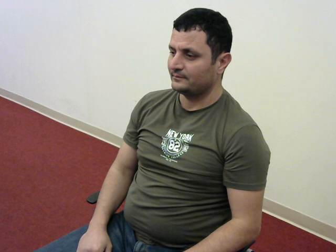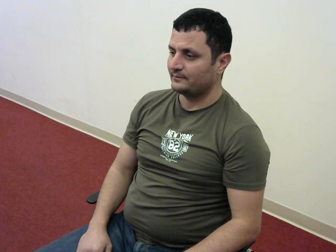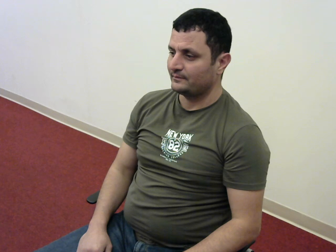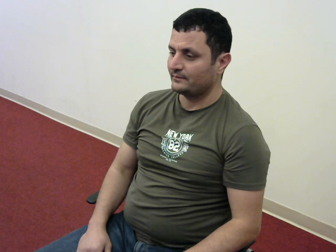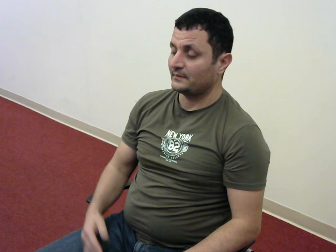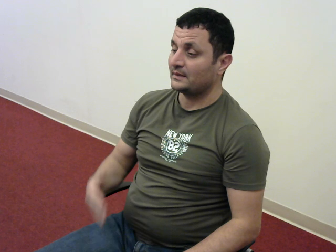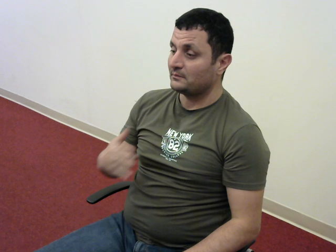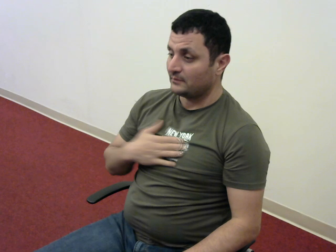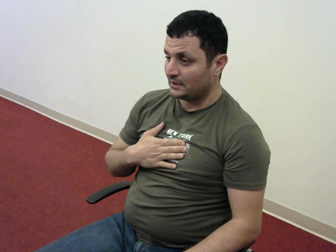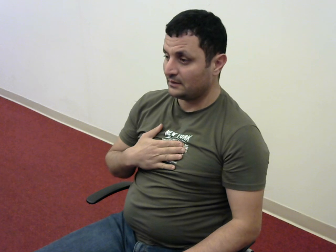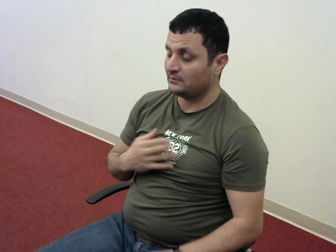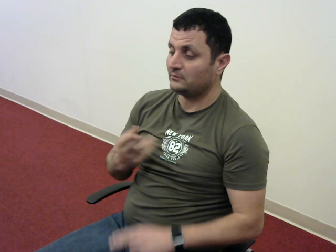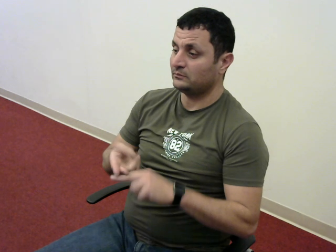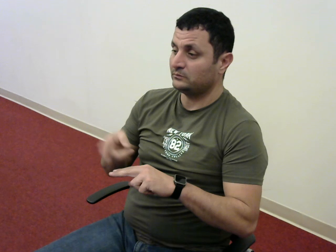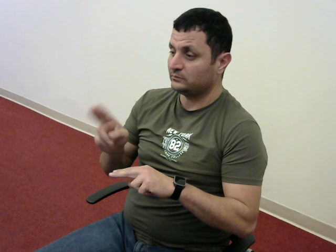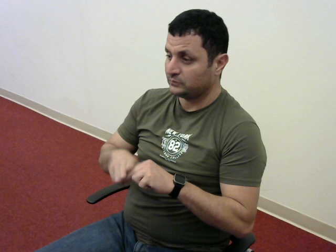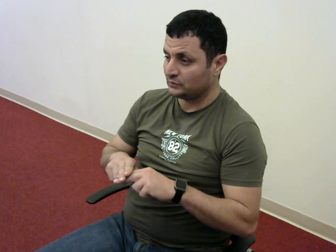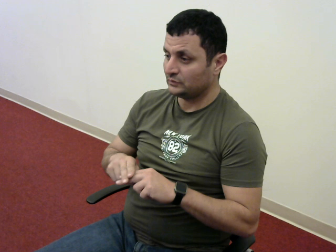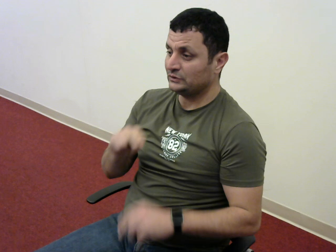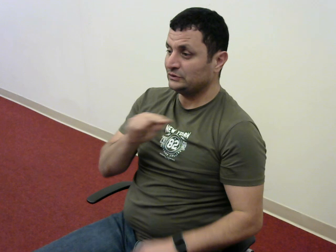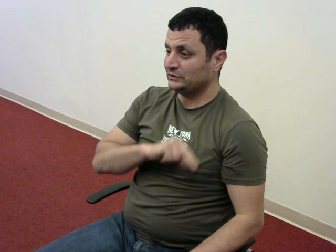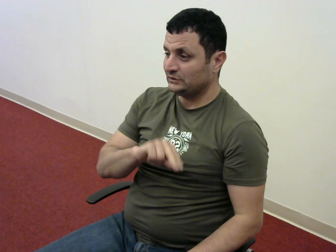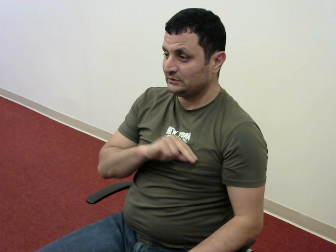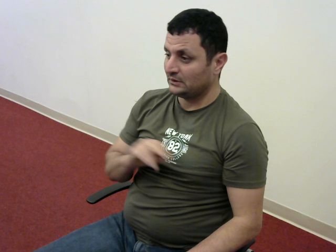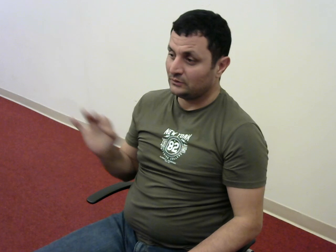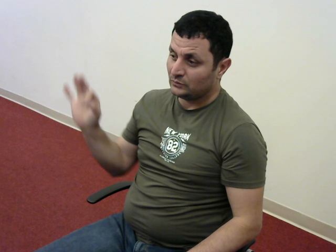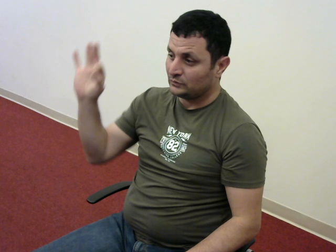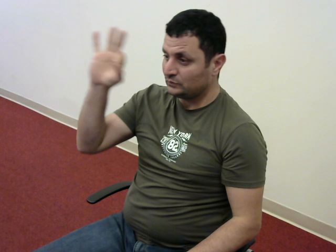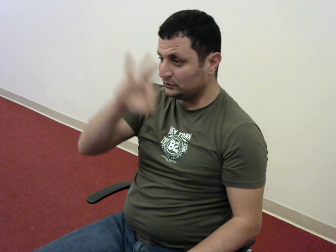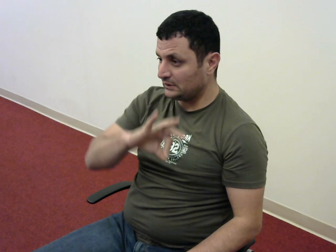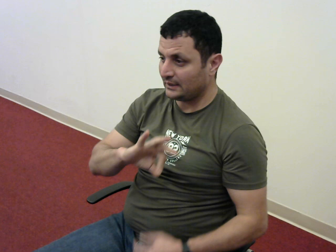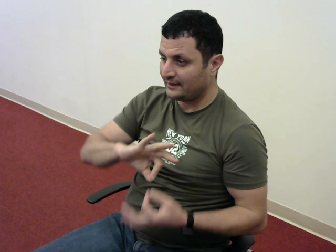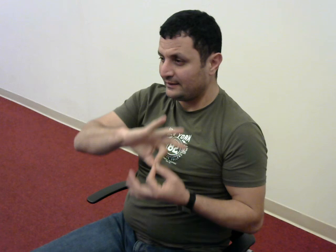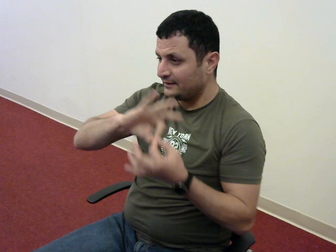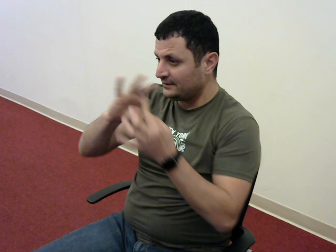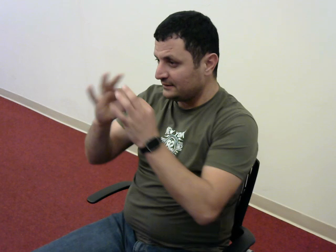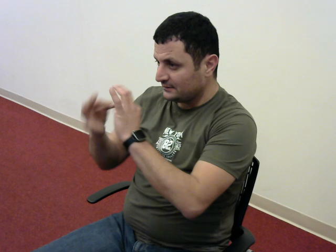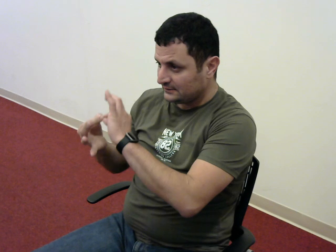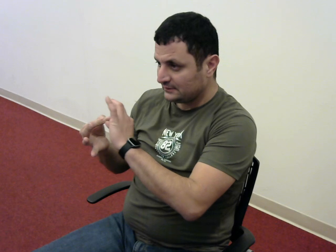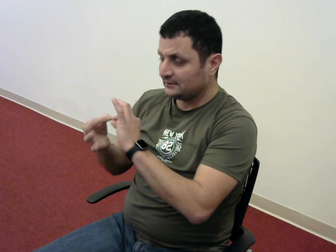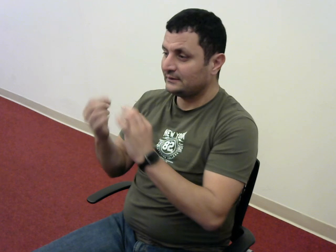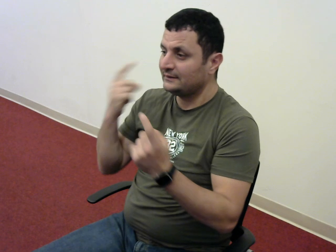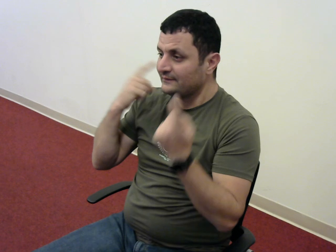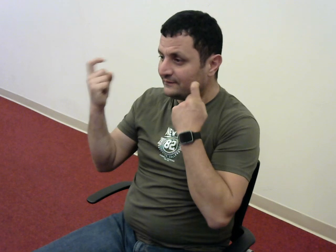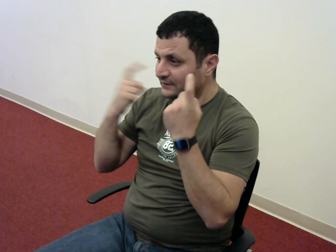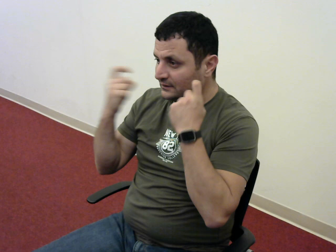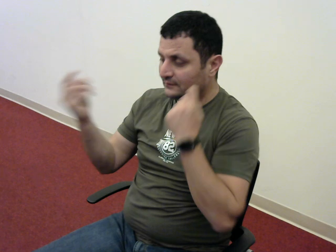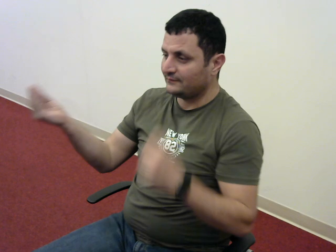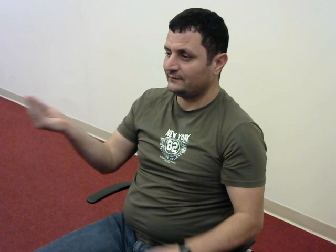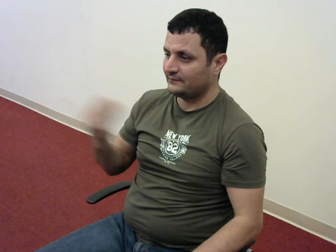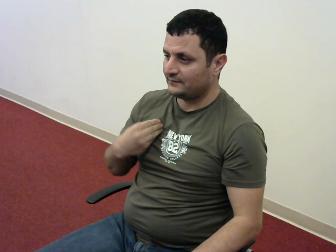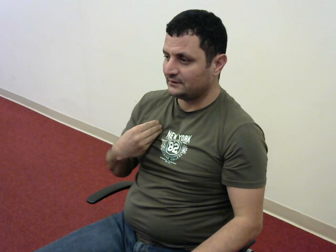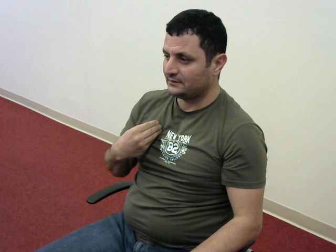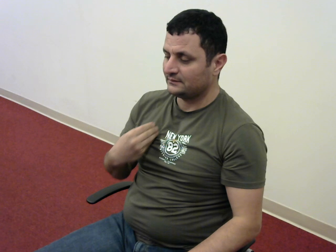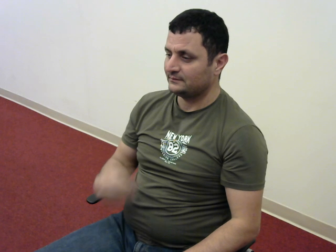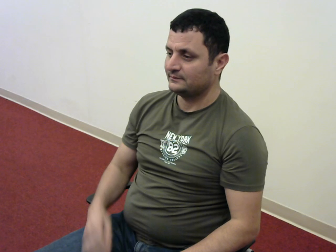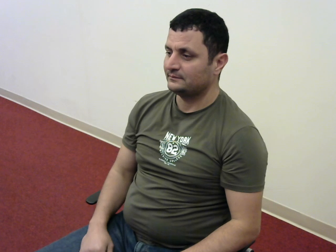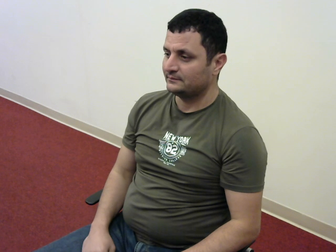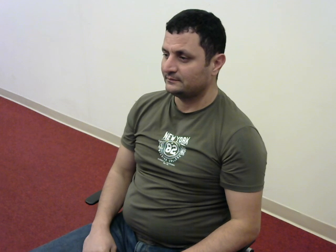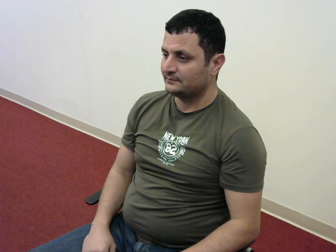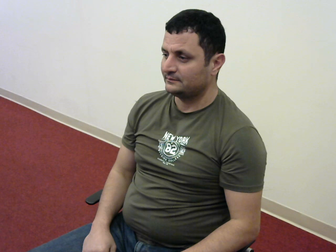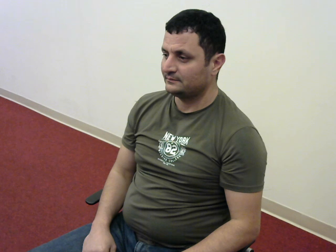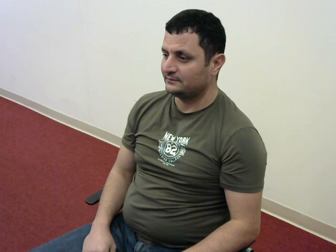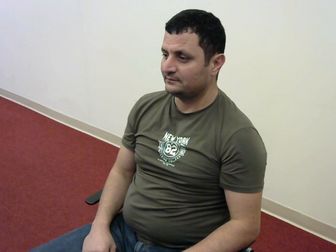Mənə bu iş haqqında ətraflı məlumat verin